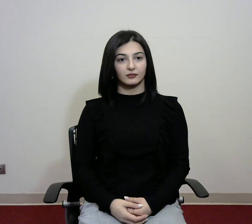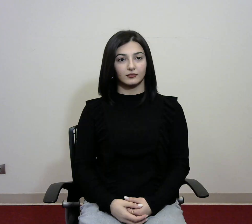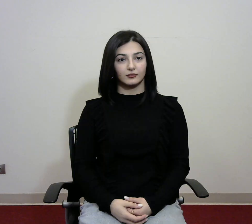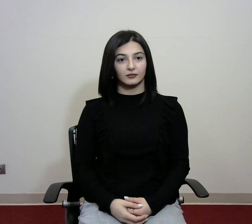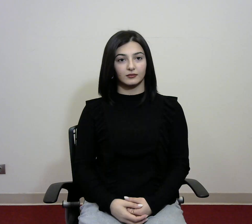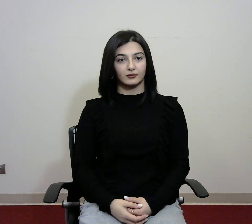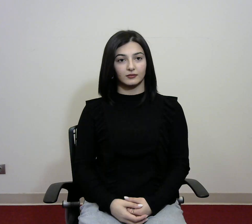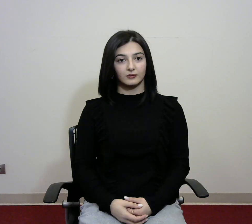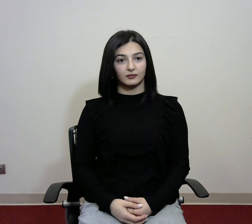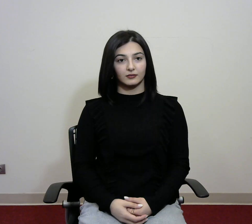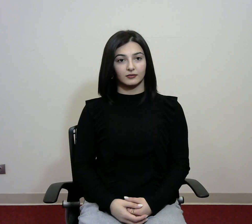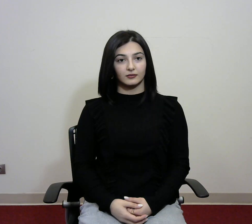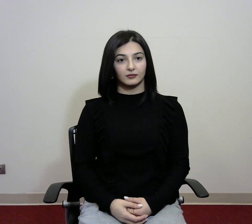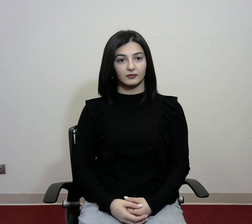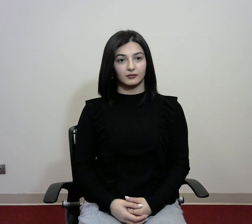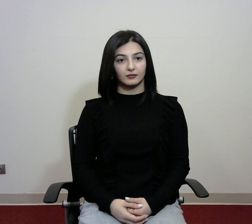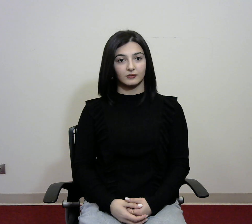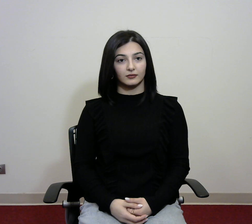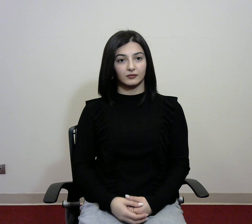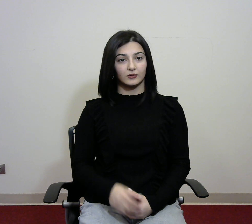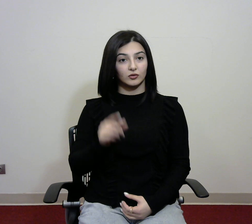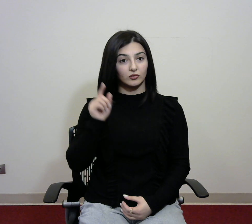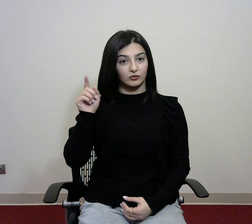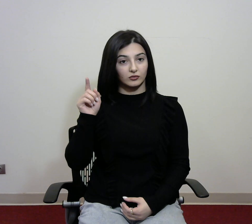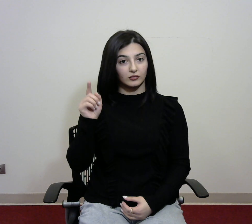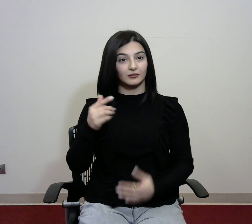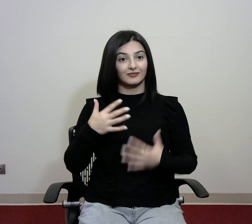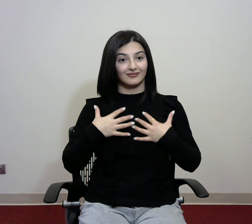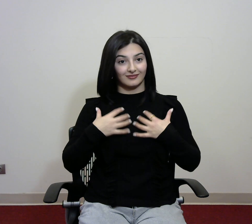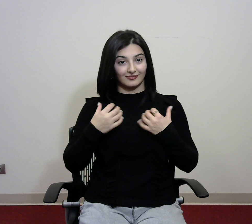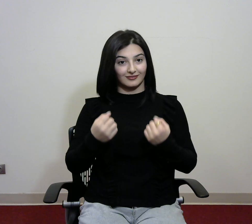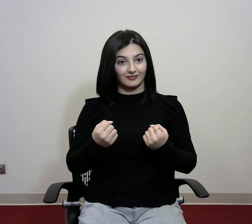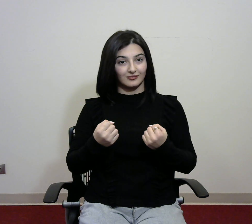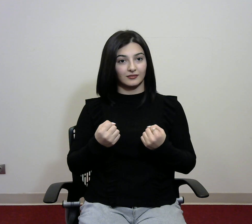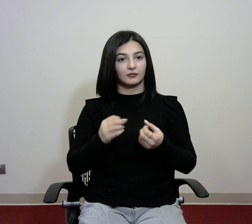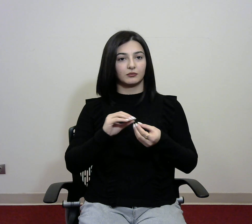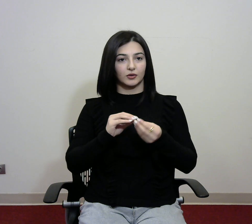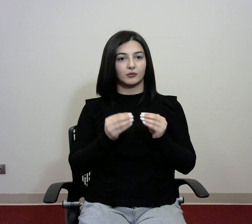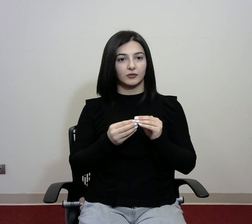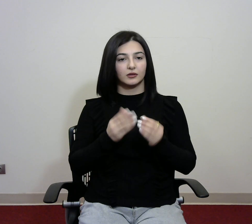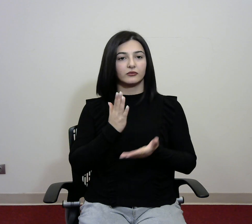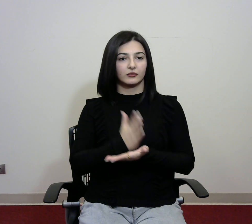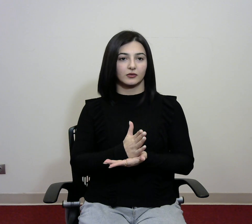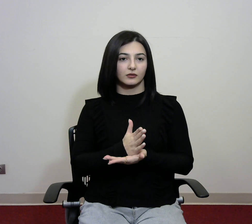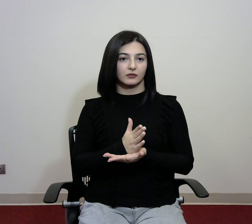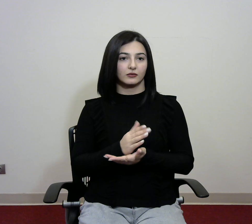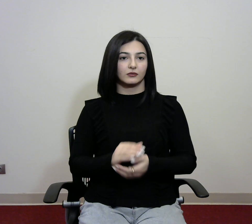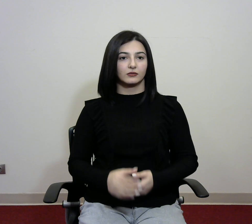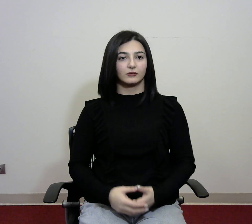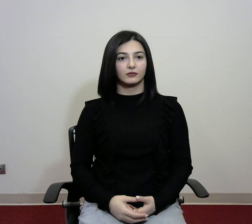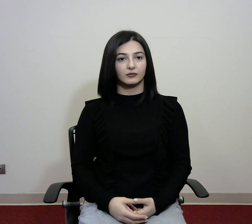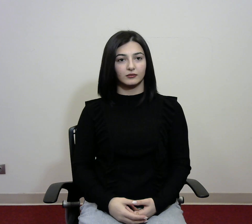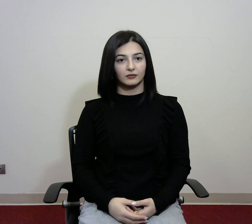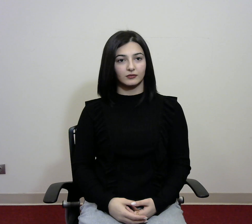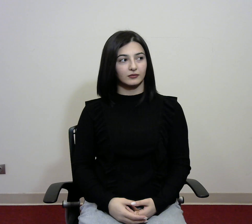Onun sağlamlıq problemi var